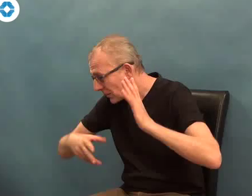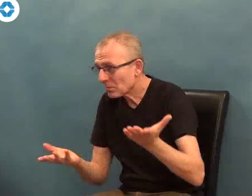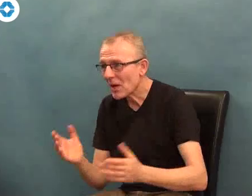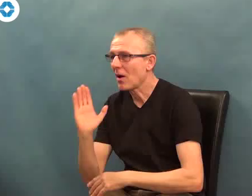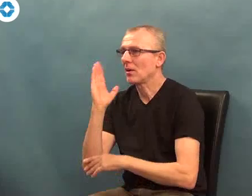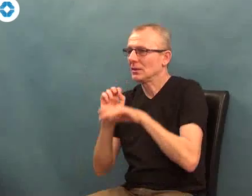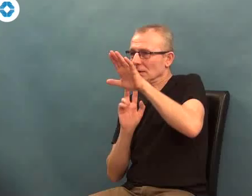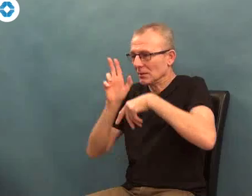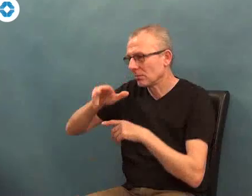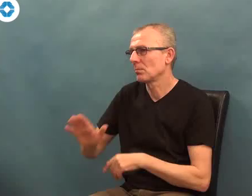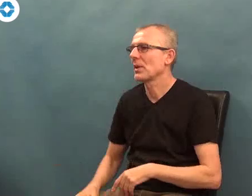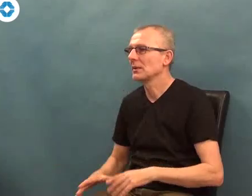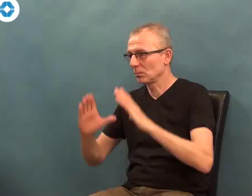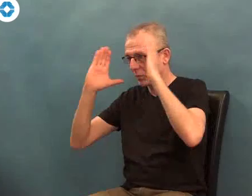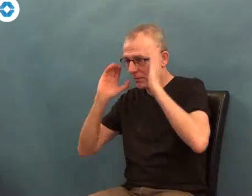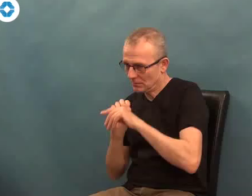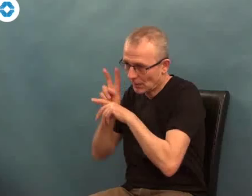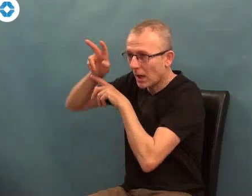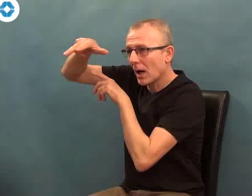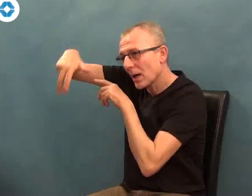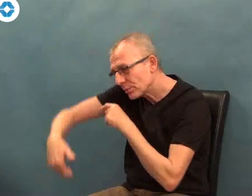Wyskoczył przez okno ze słojem na łbie.